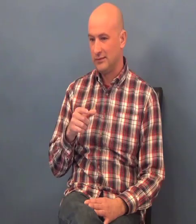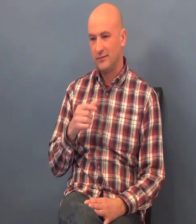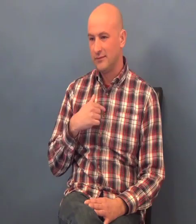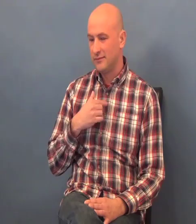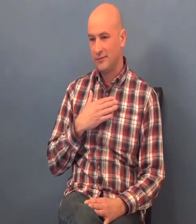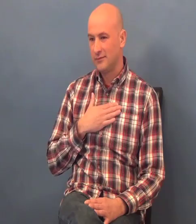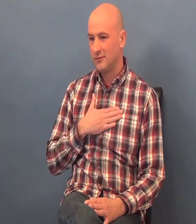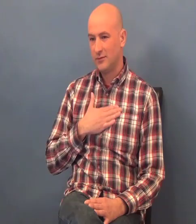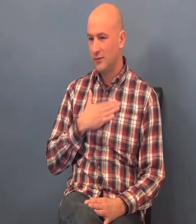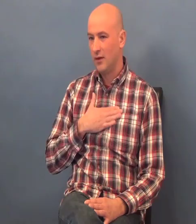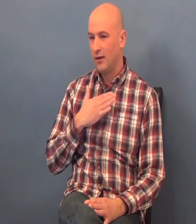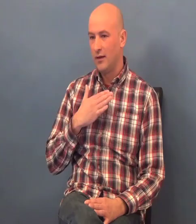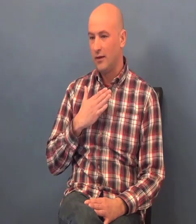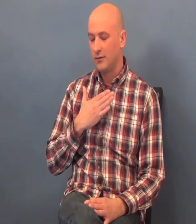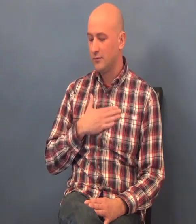Ja w sobotę... w sobotę...